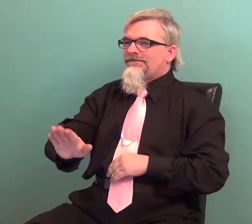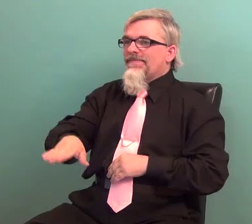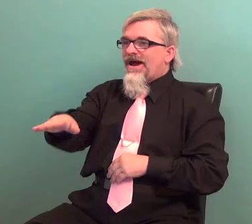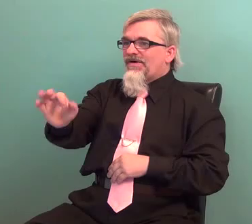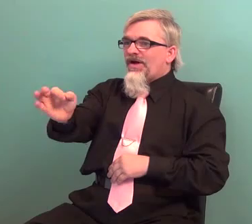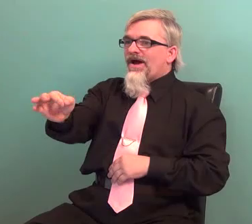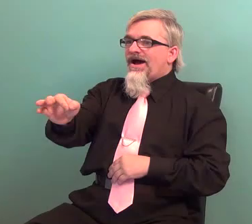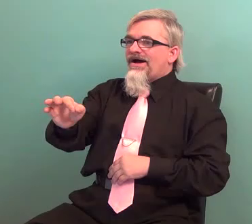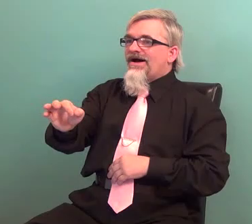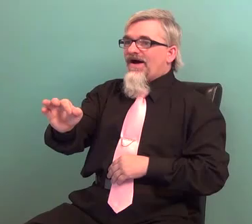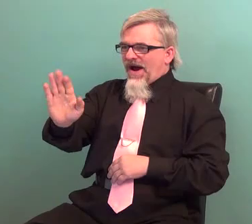Dobrze.